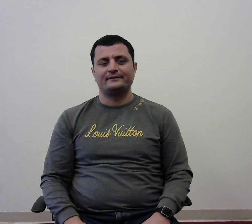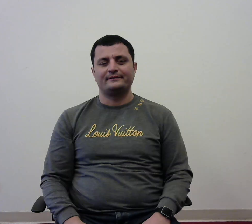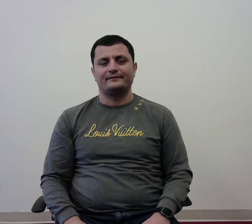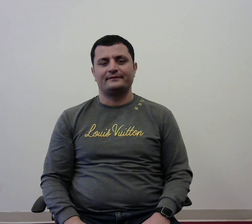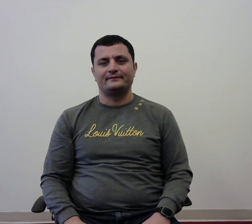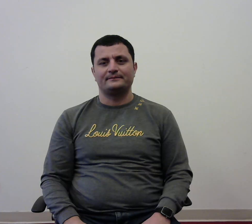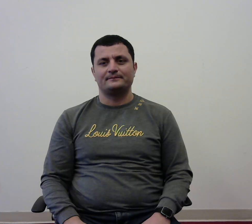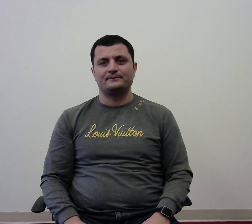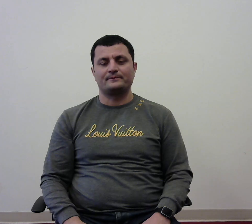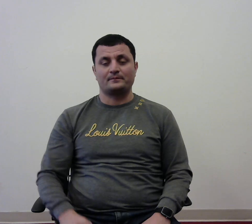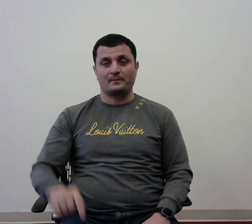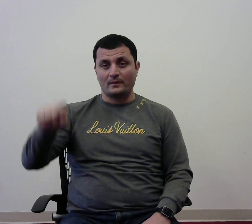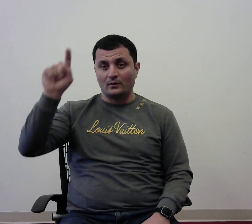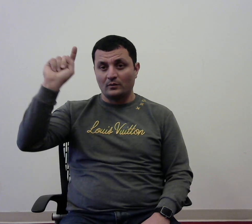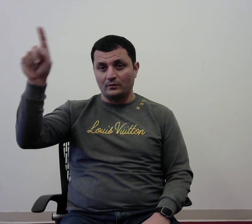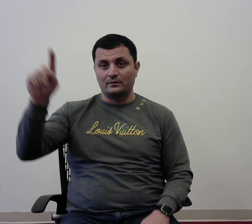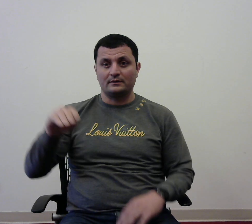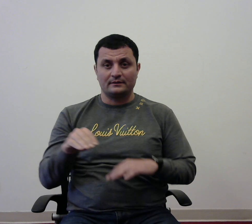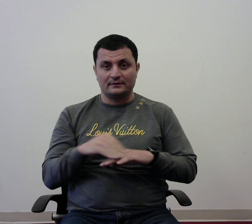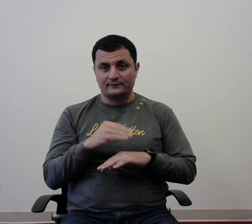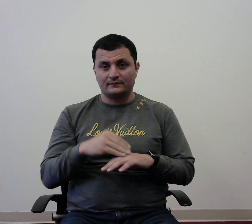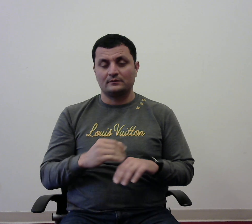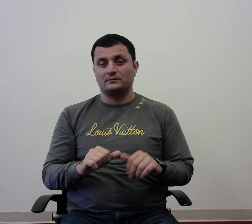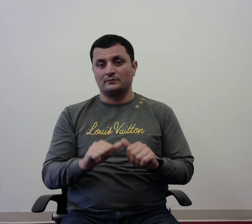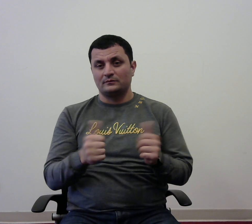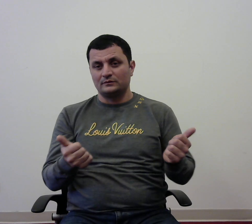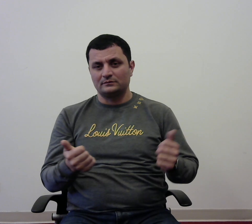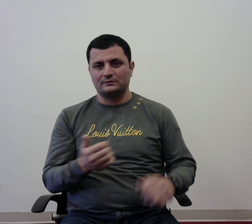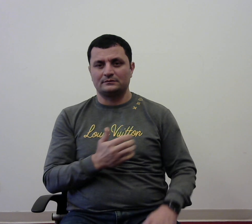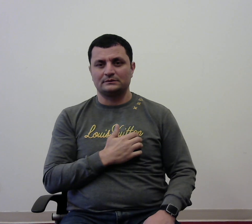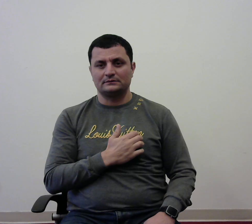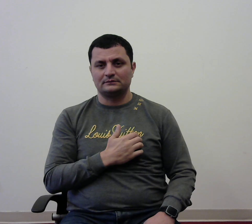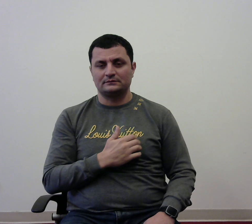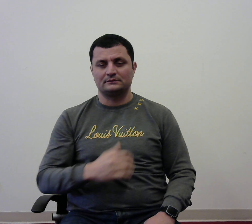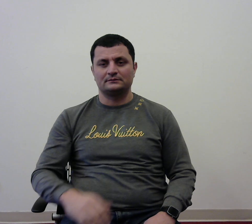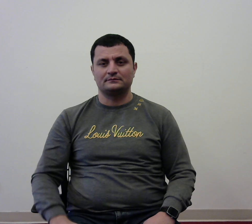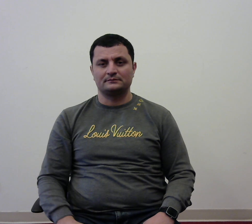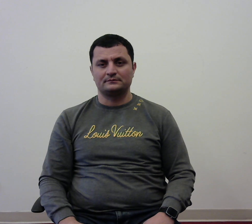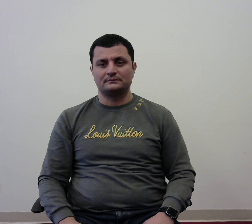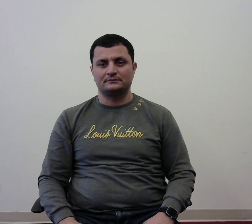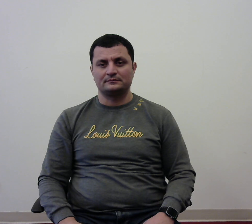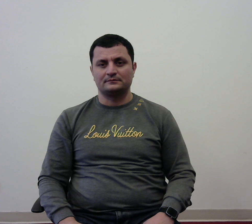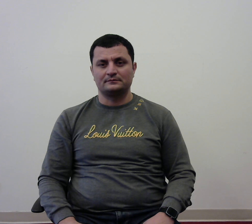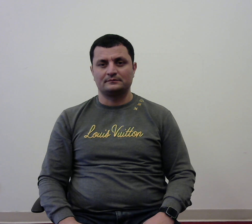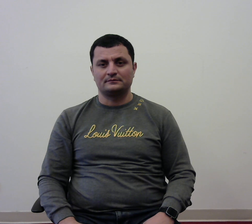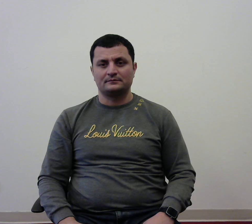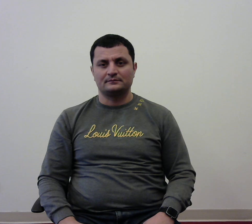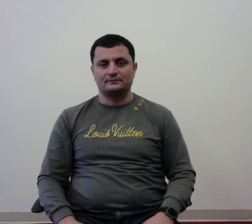O həyat yoldaşından ayrılmaq istəyir